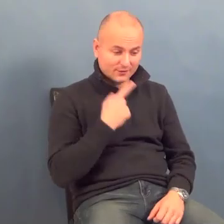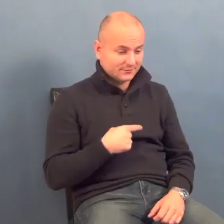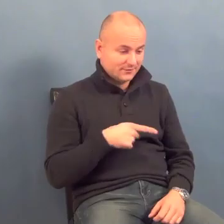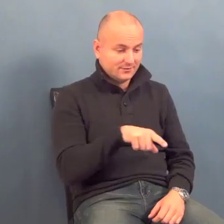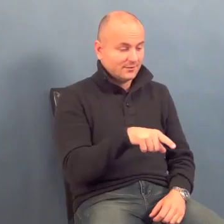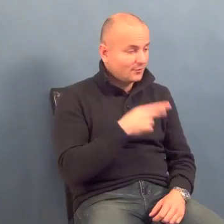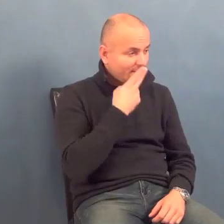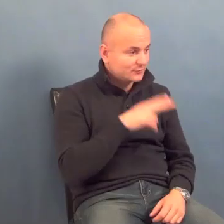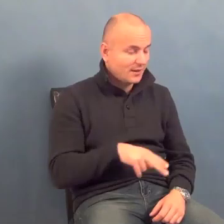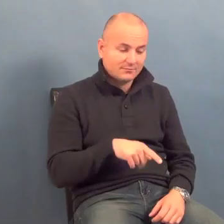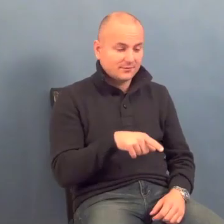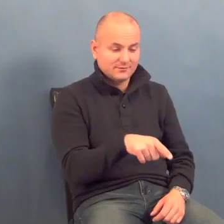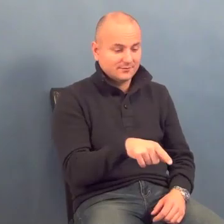Mogę powiedzieć, że tego nie widziałem.